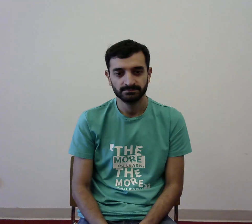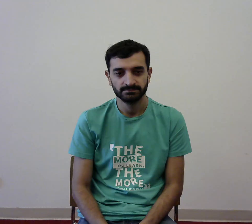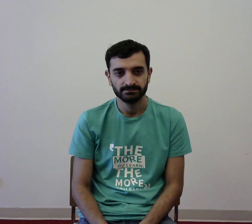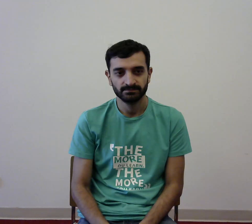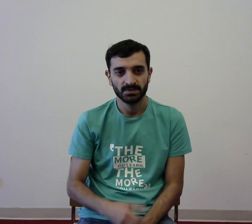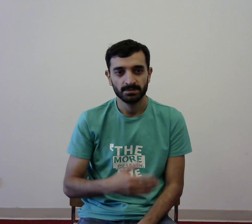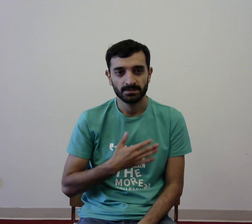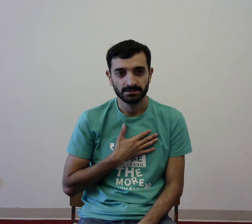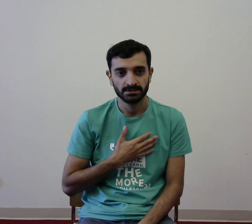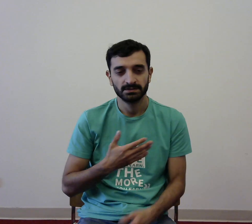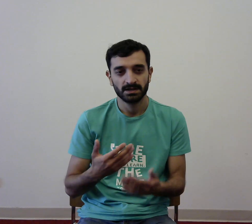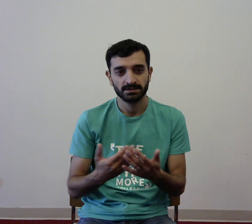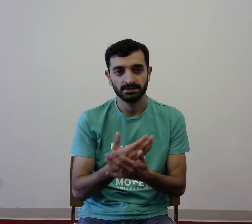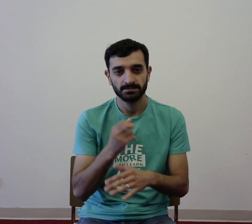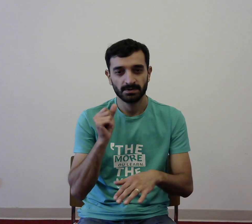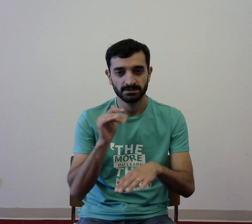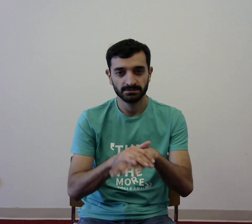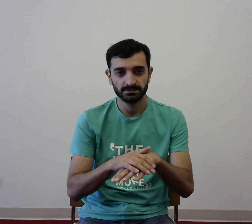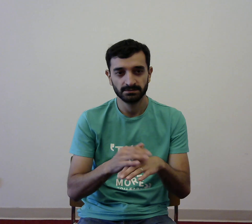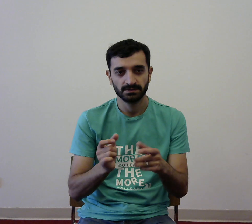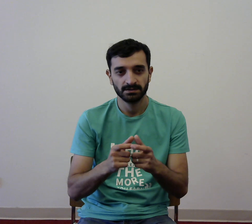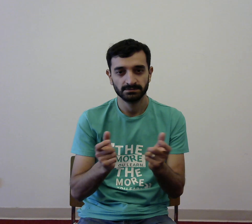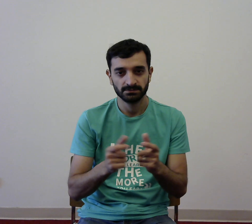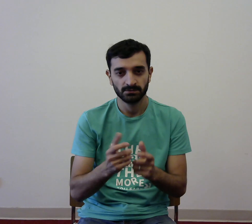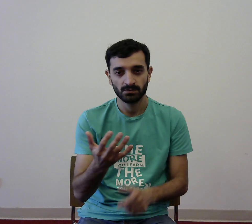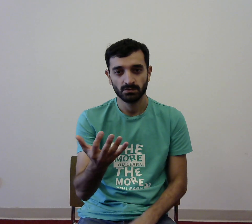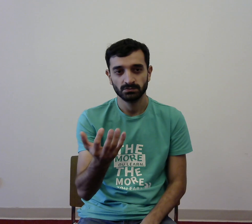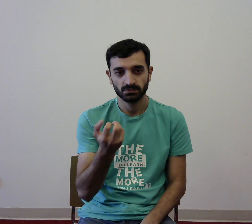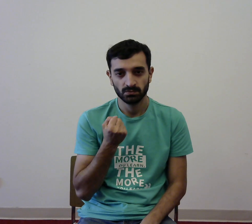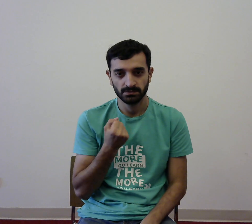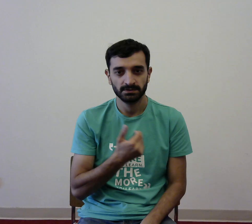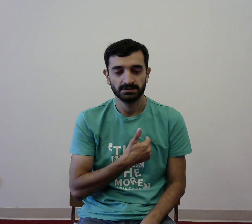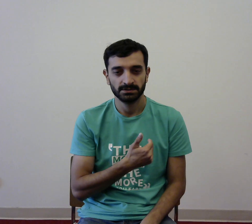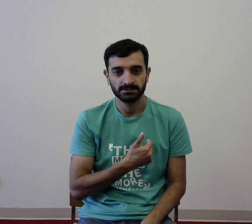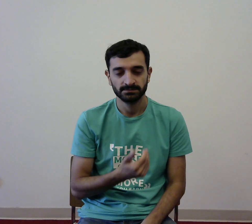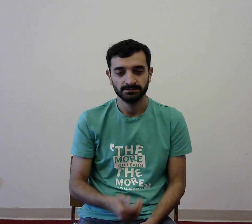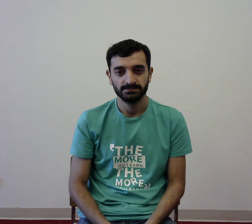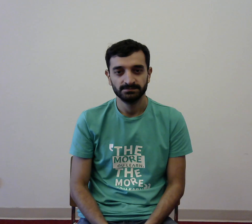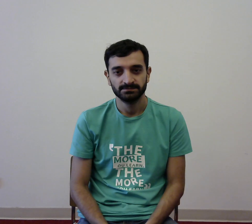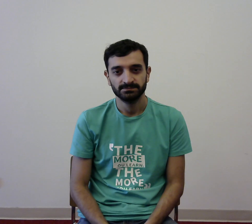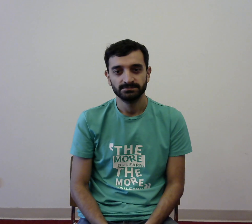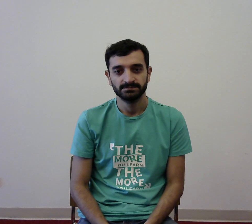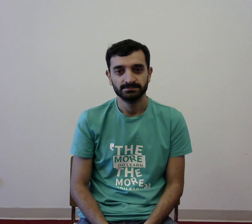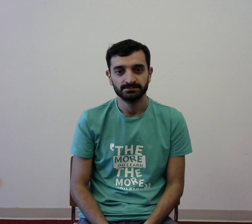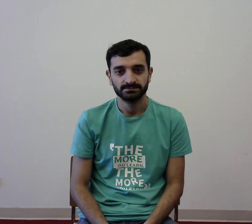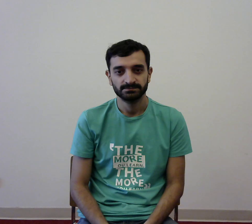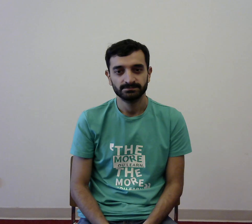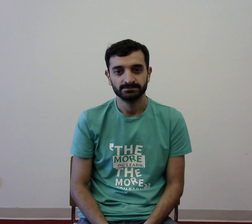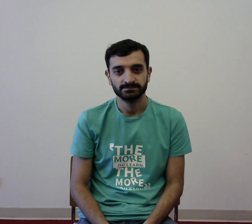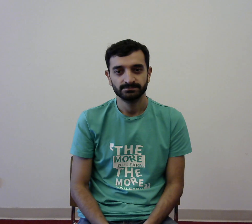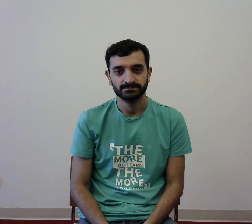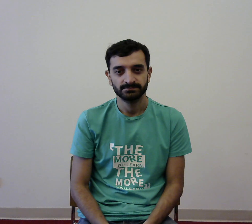Mən yeni bank kartı götürmək istəyirəm